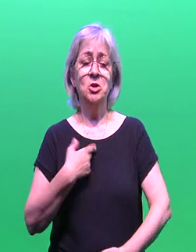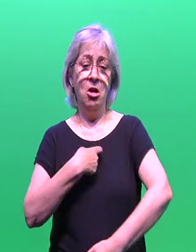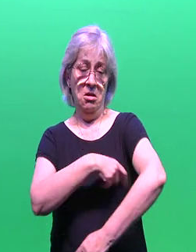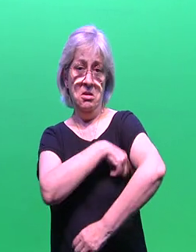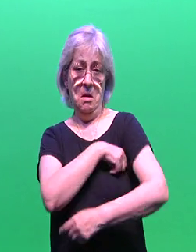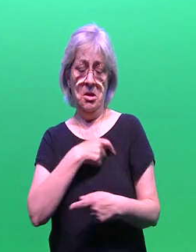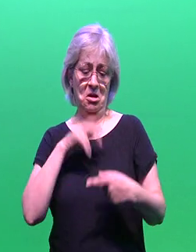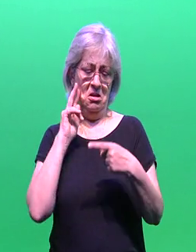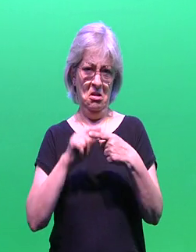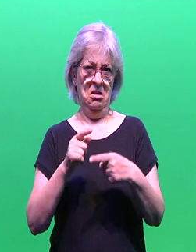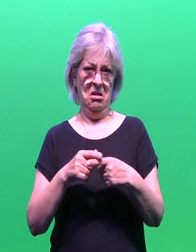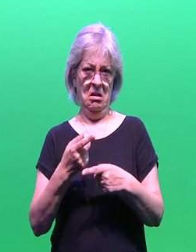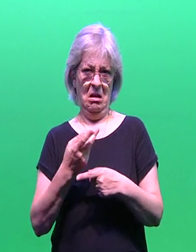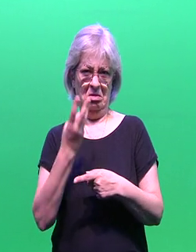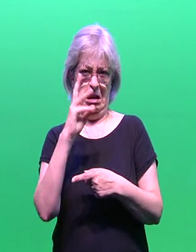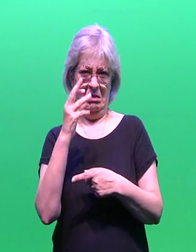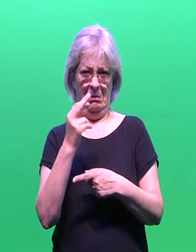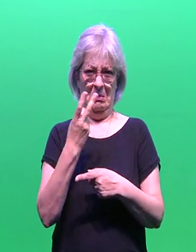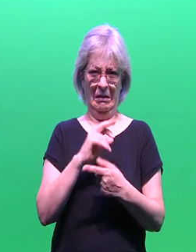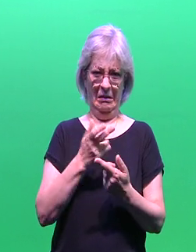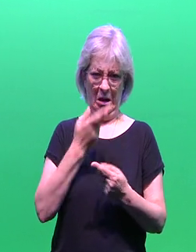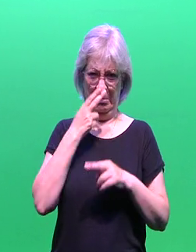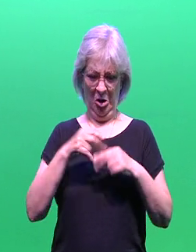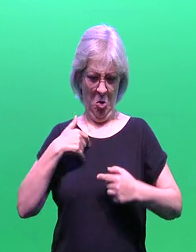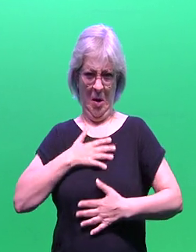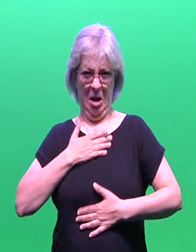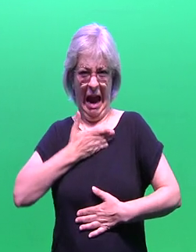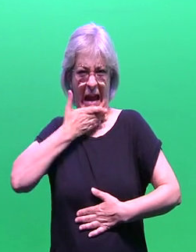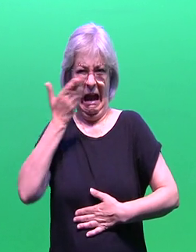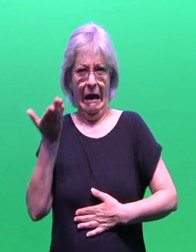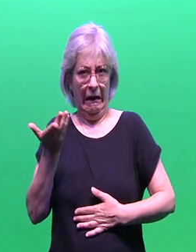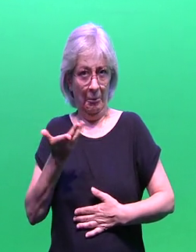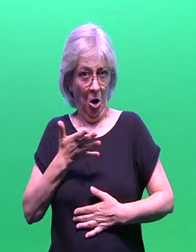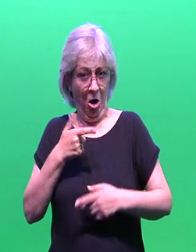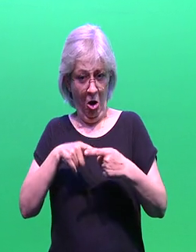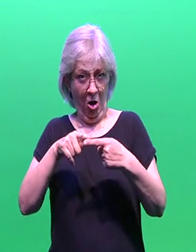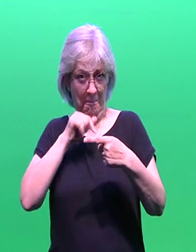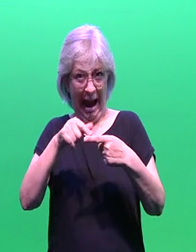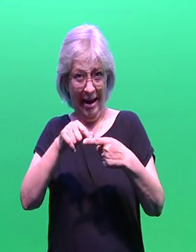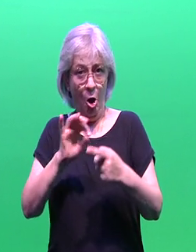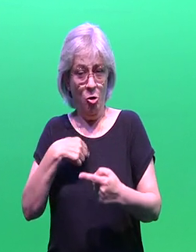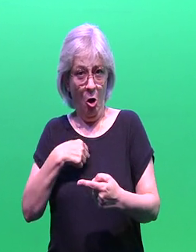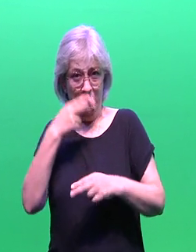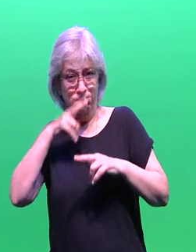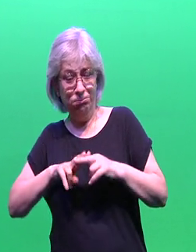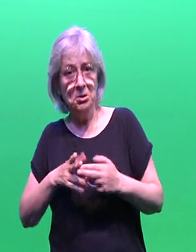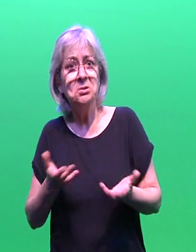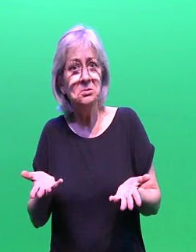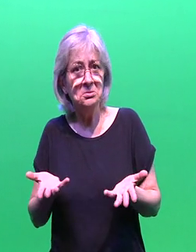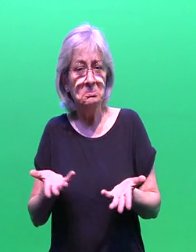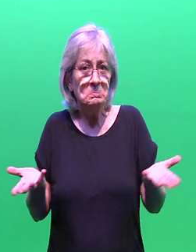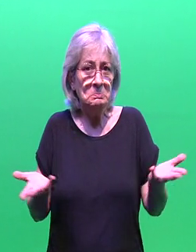M'he pres la temperatura i he vist que tenia trenta i vint graus, és estrany perquè tinc el cos calent. No sé si el termòmetre està malament o soc jo.